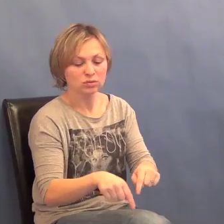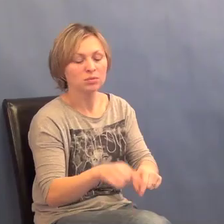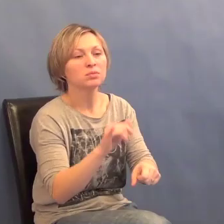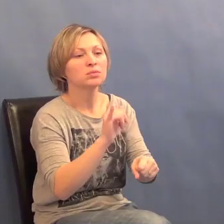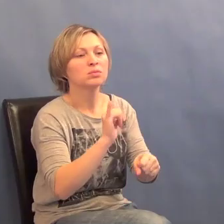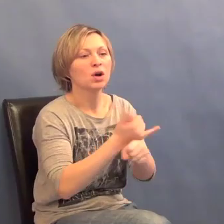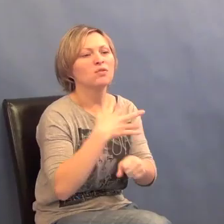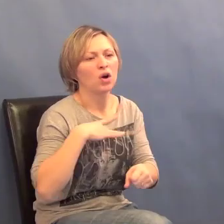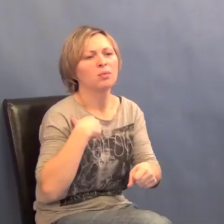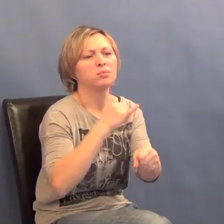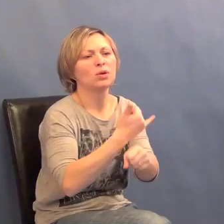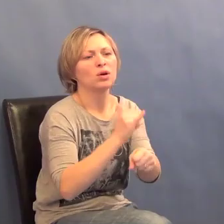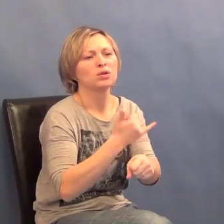Mam wolny piątek.